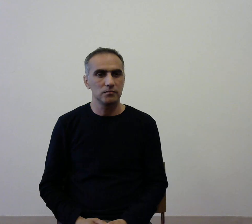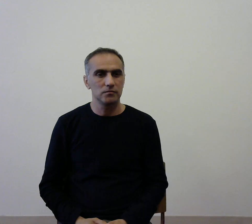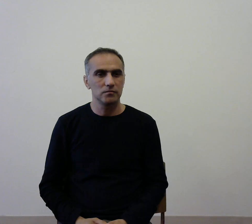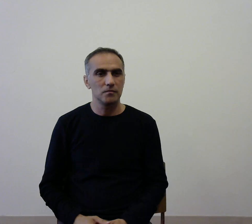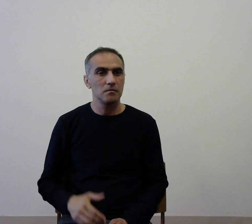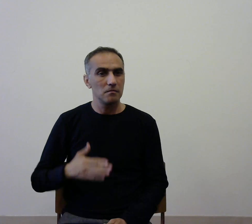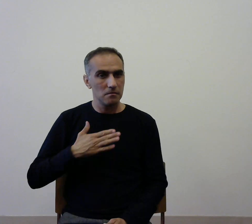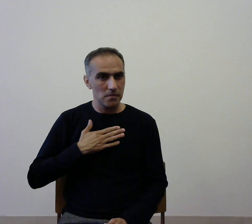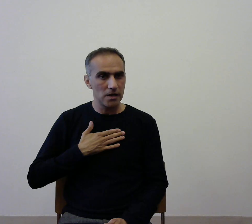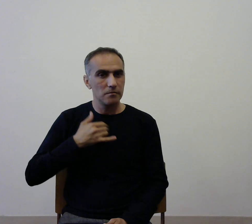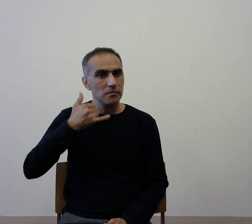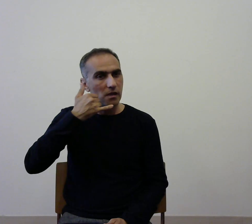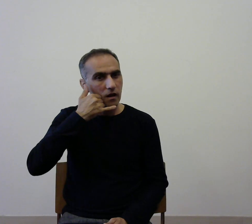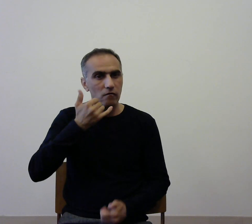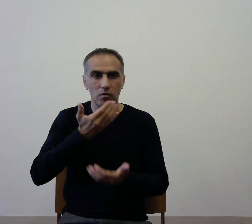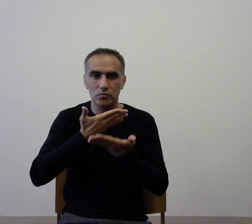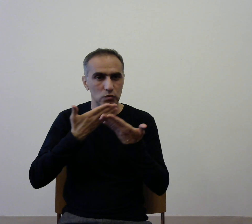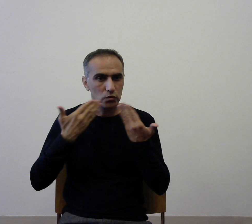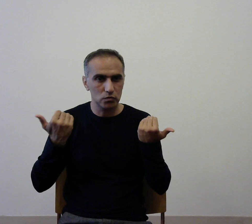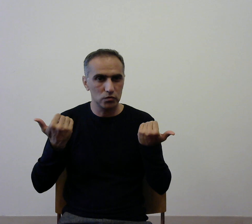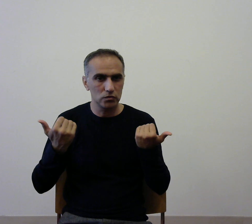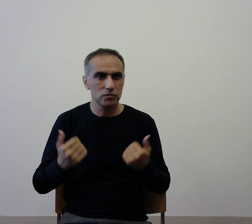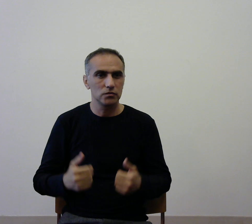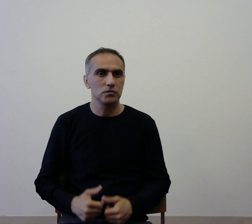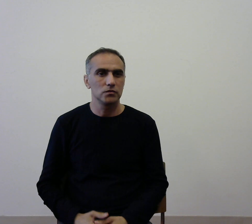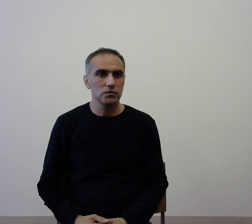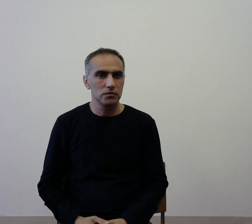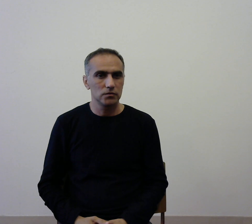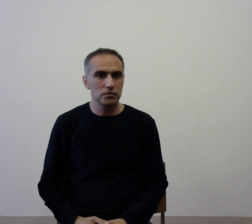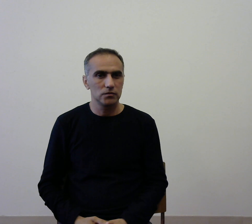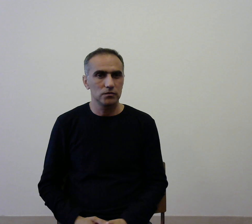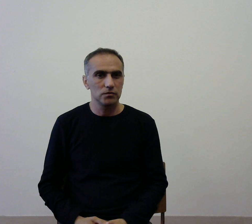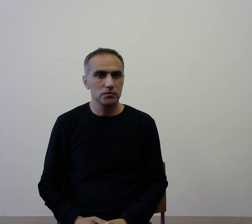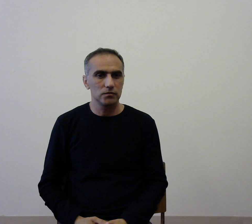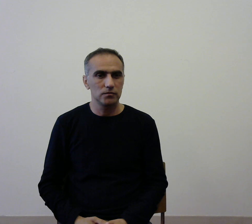Mənim telefonum yoxdur